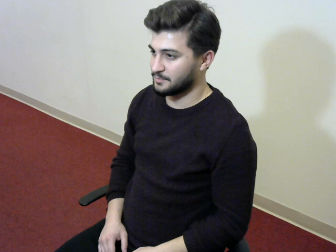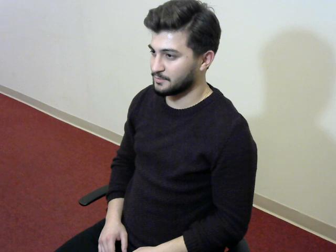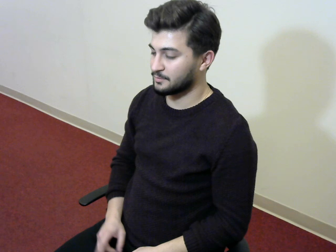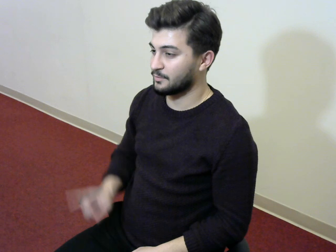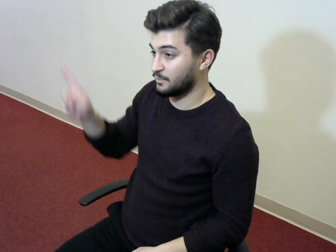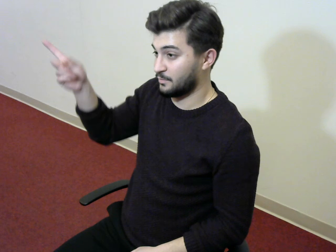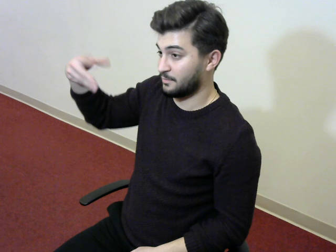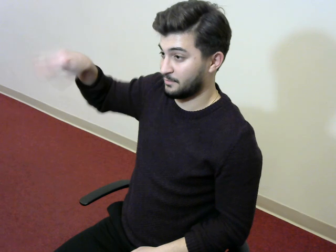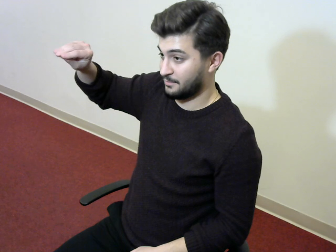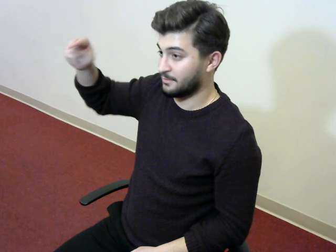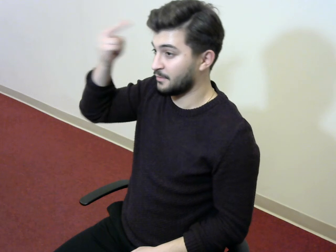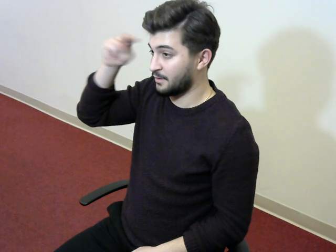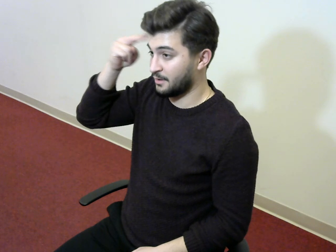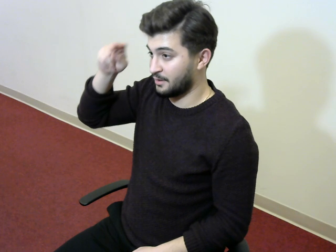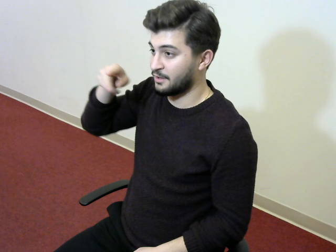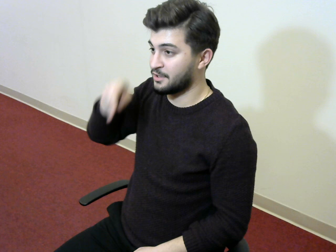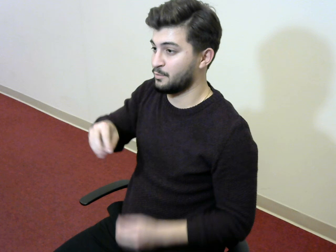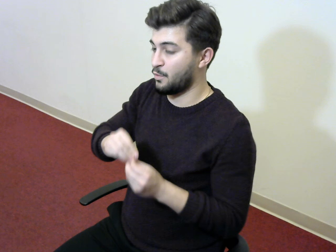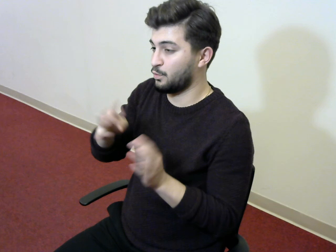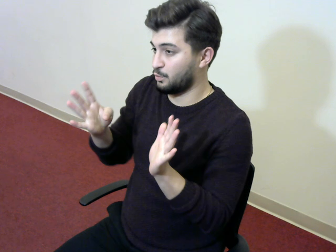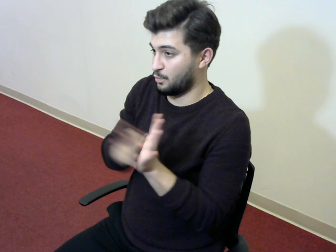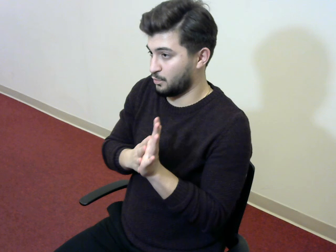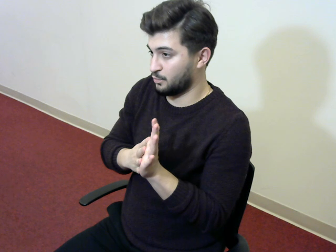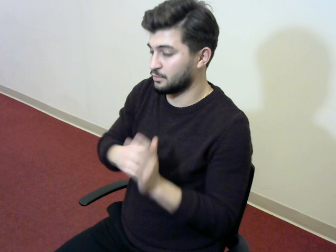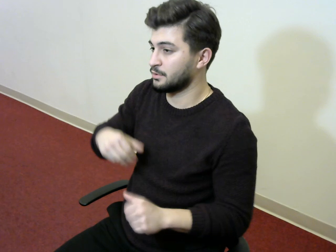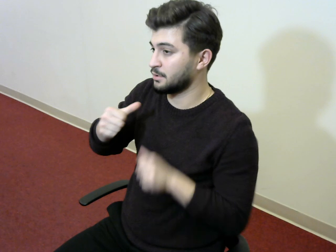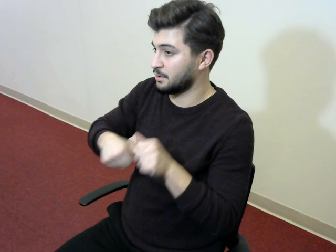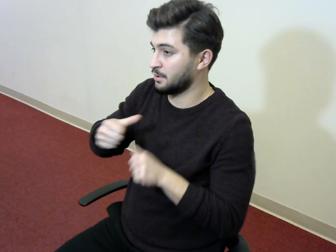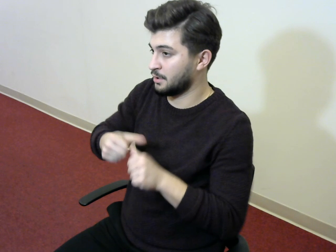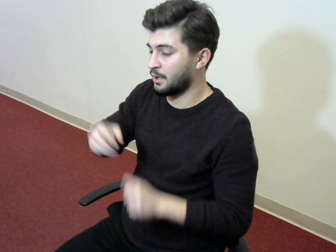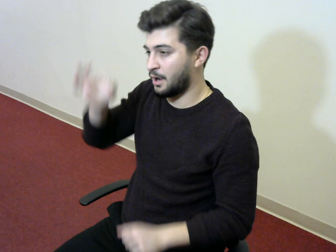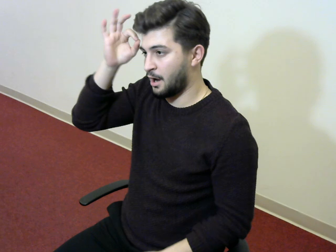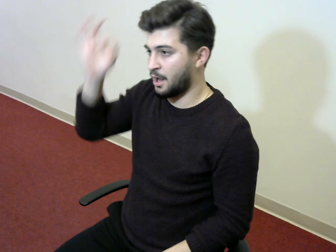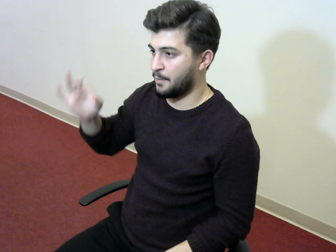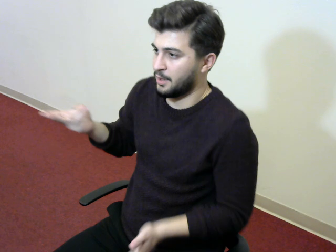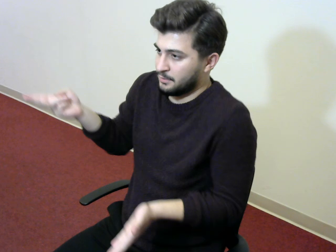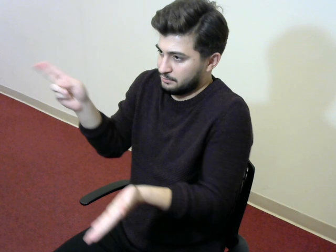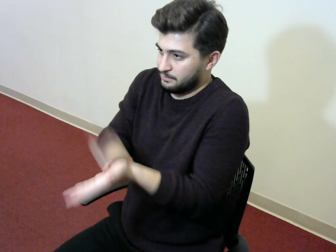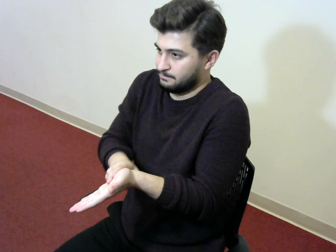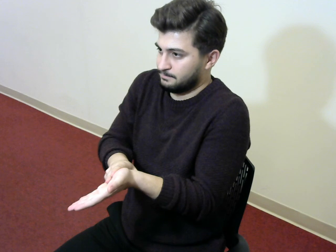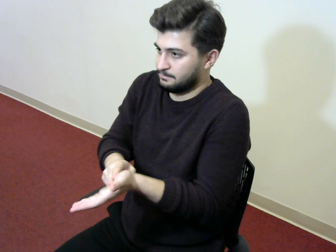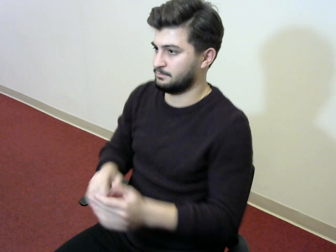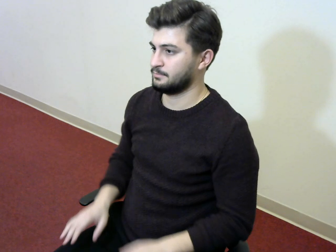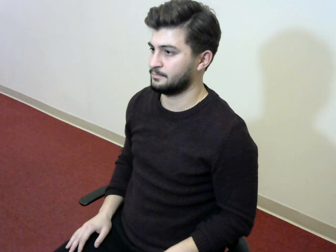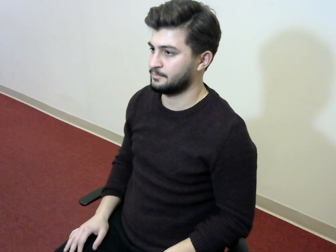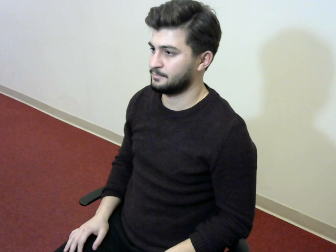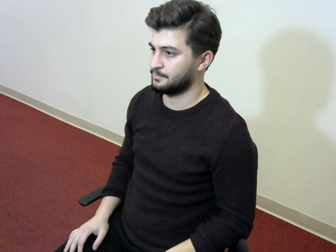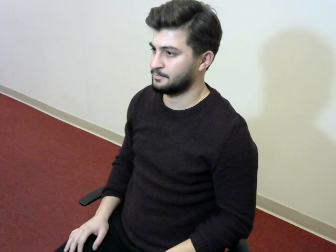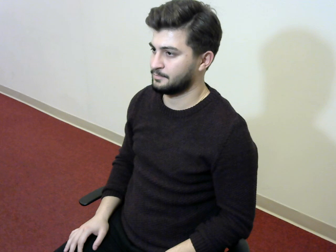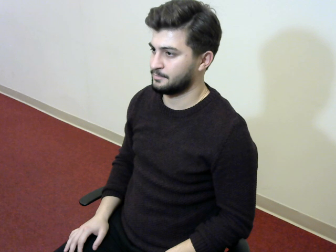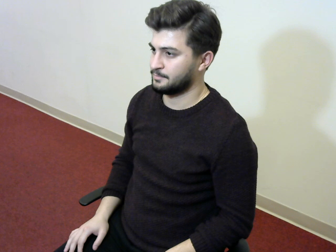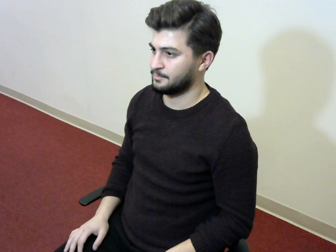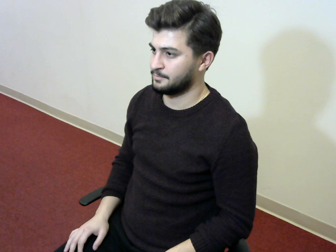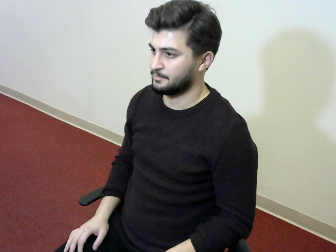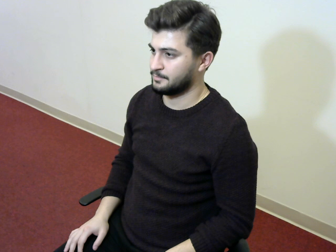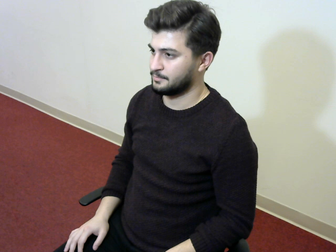Onların əmisi 2019-cu ildə Almaniyaya köçüb